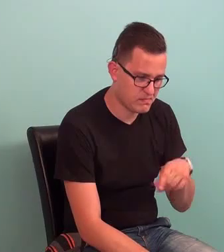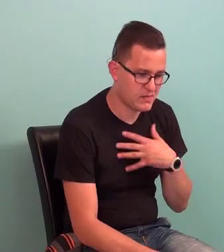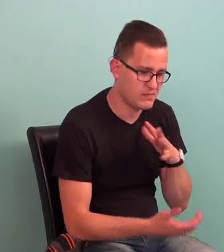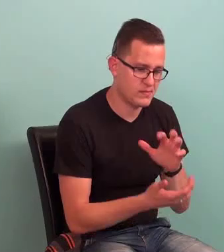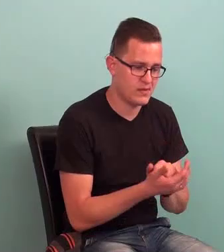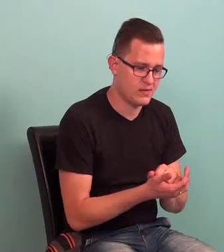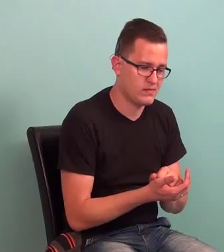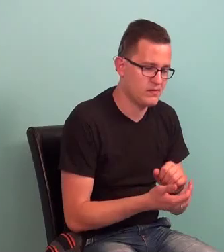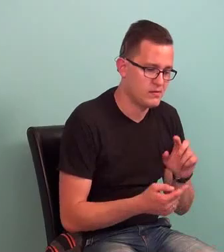Jestem zajęty.